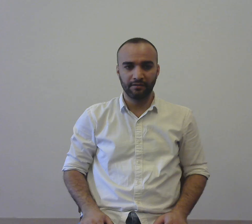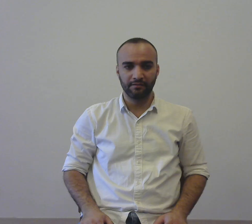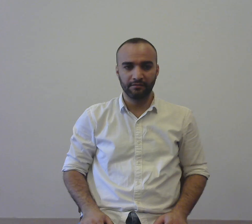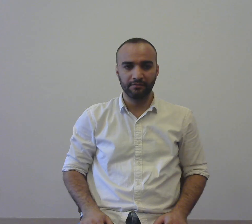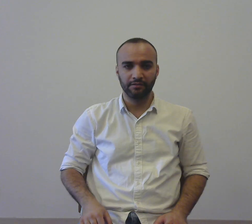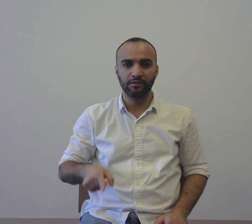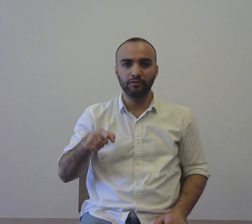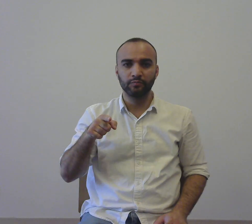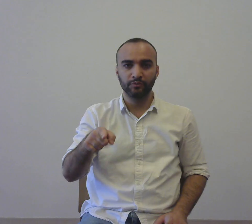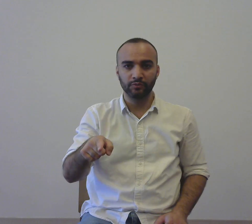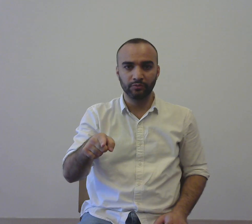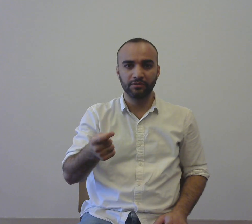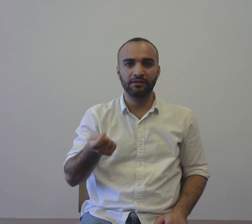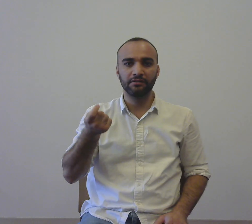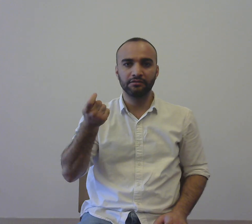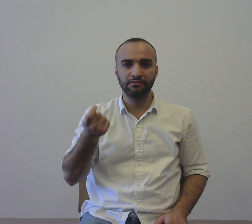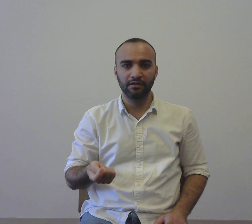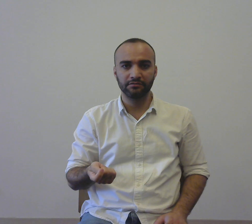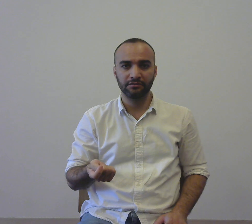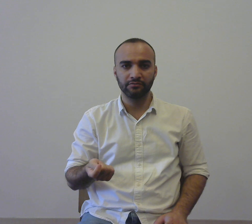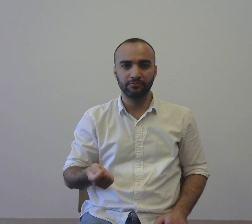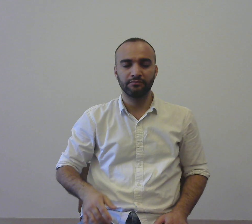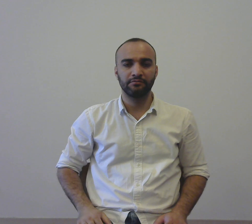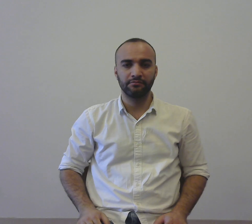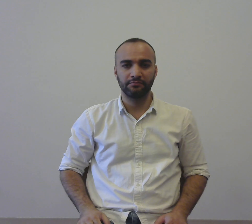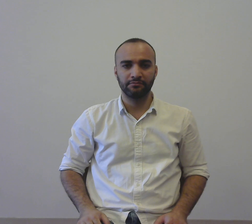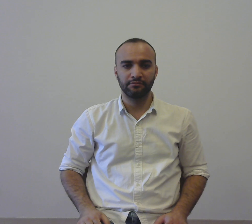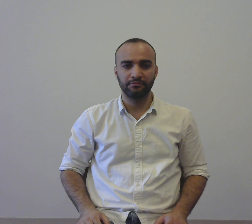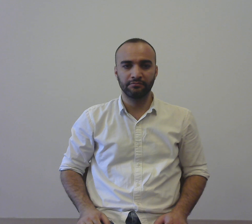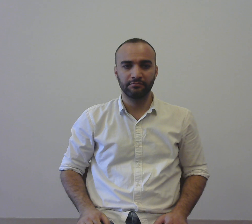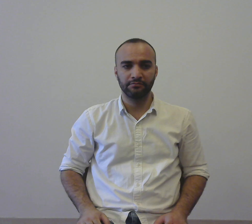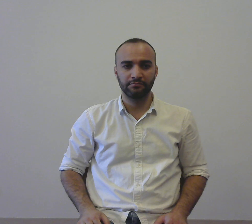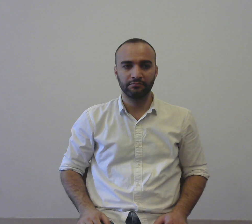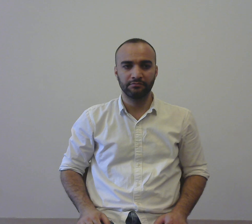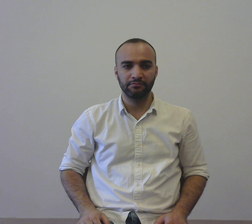Bu ucuzdur